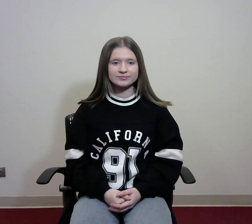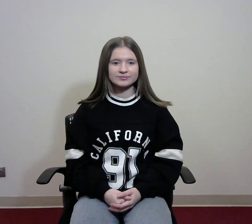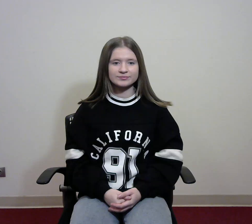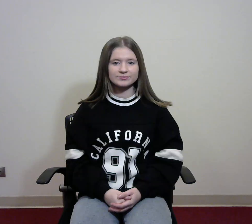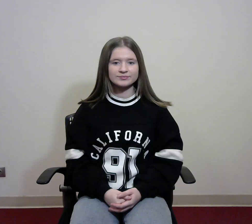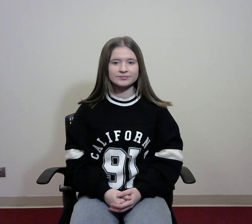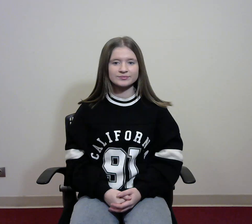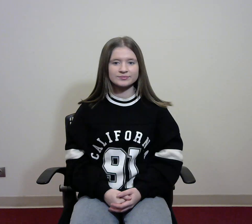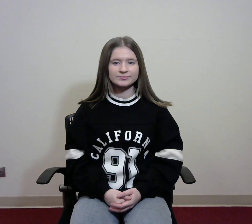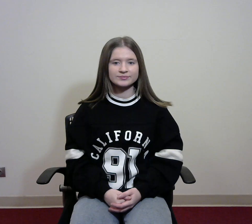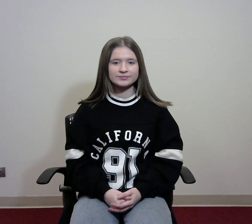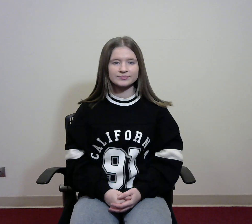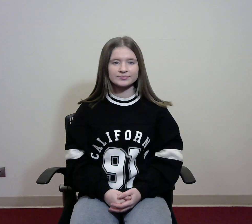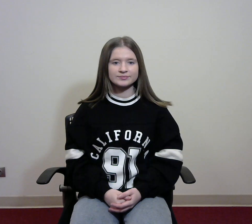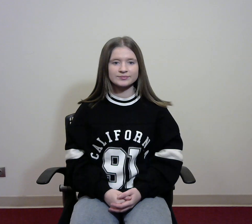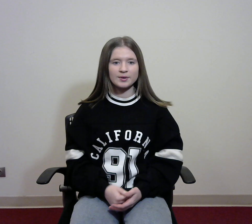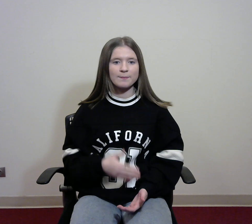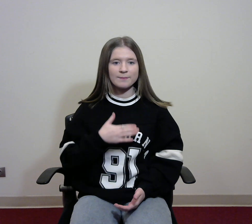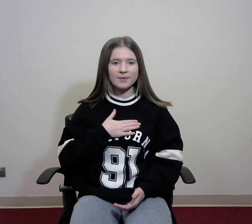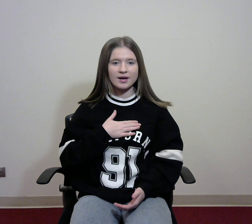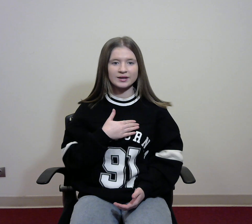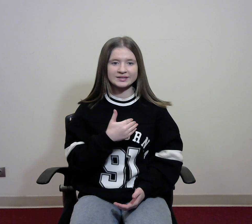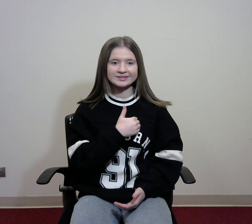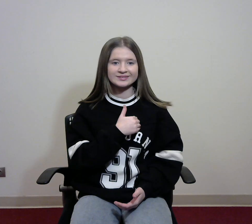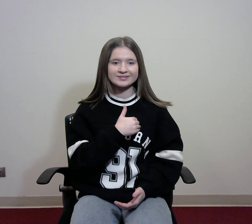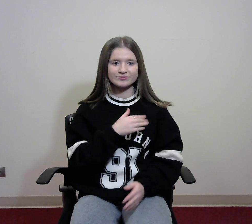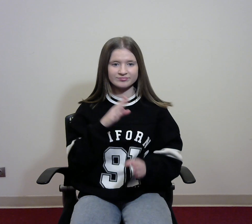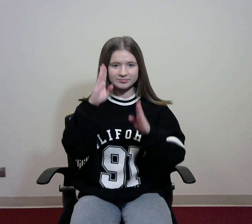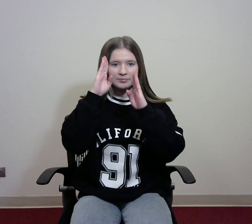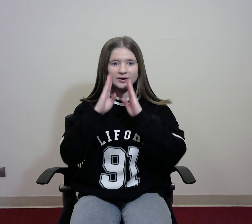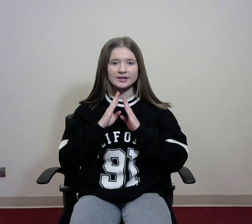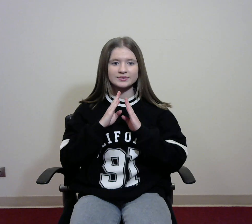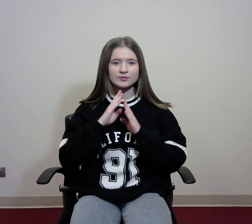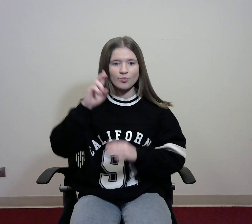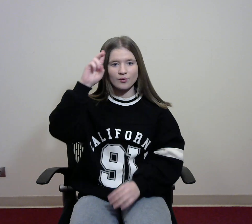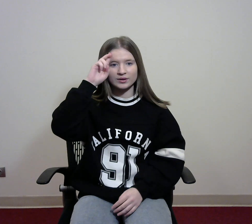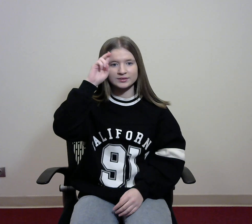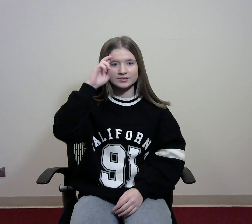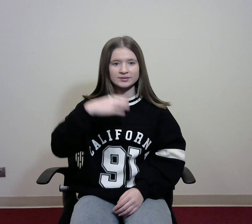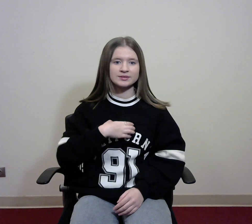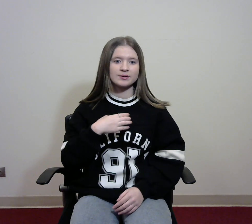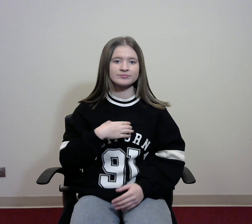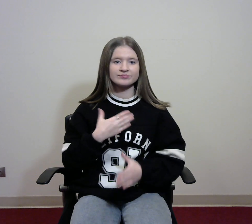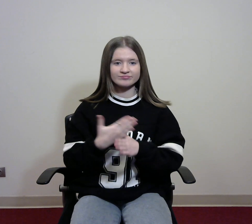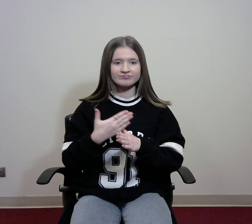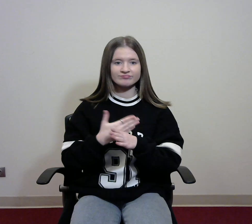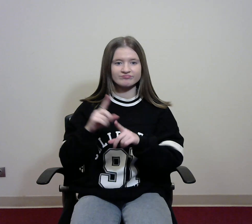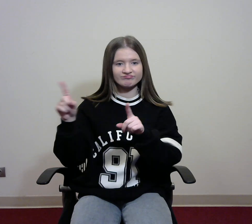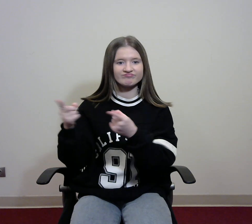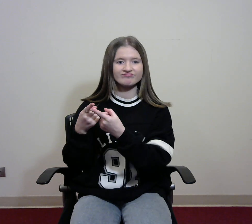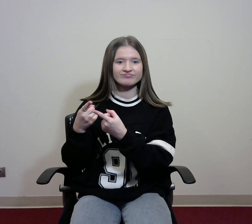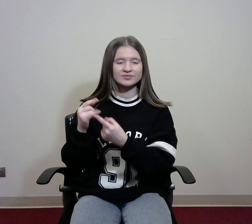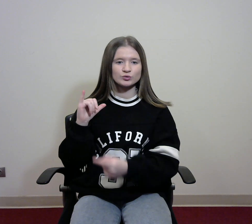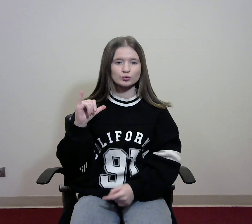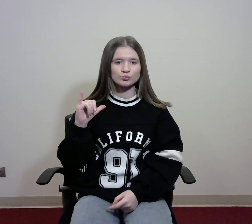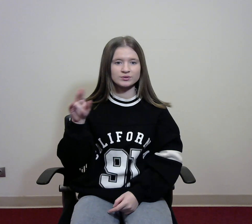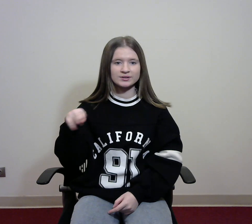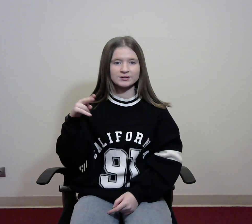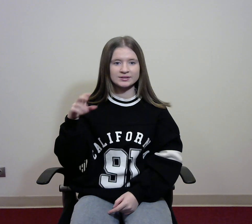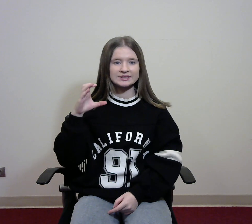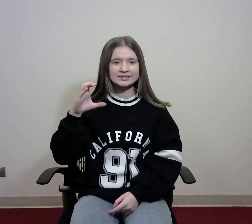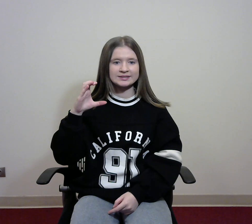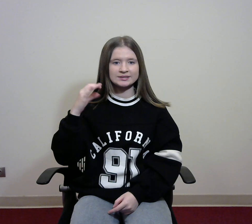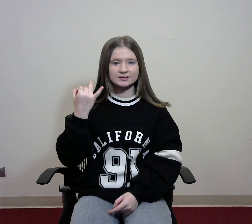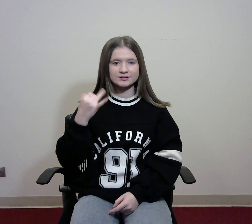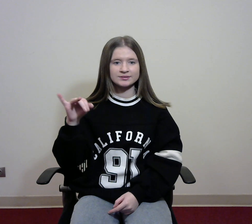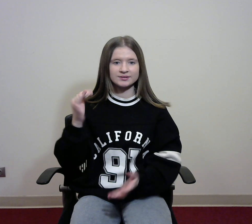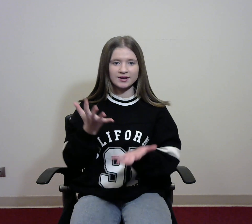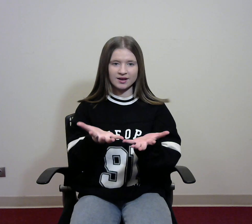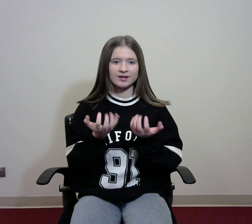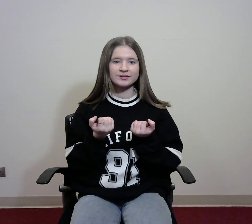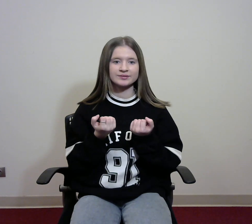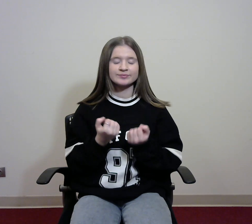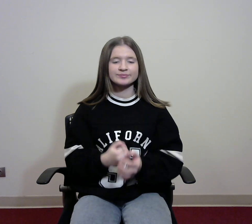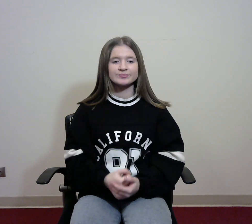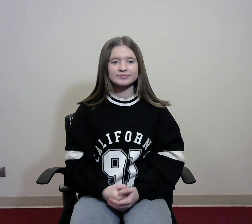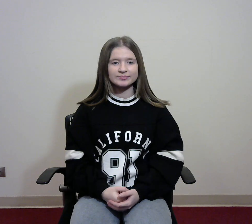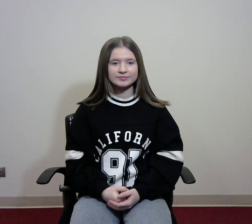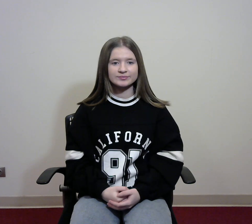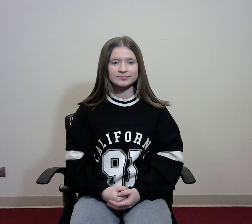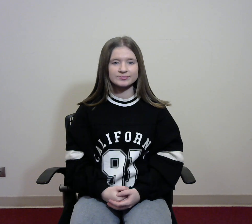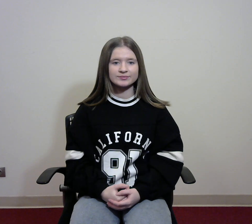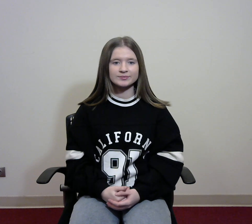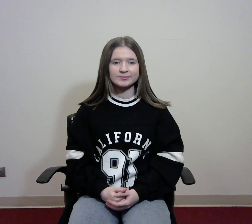Mən istəyirəm ki, ünvanlı dövlət sosial yardımı (ÜDSY) alım